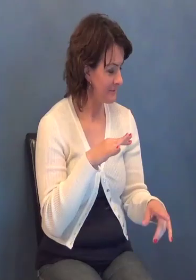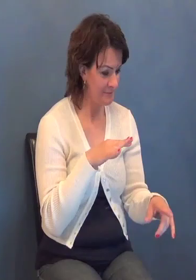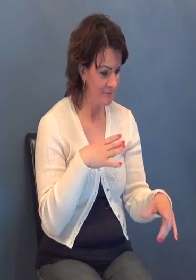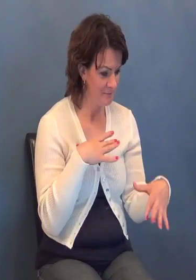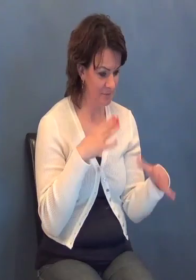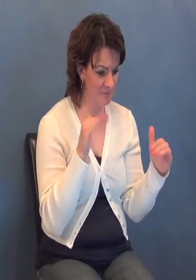Czwarta...